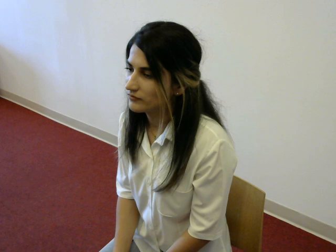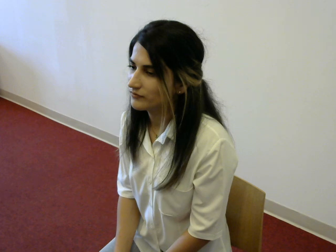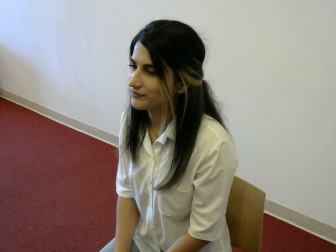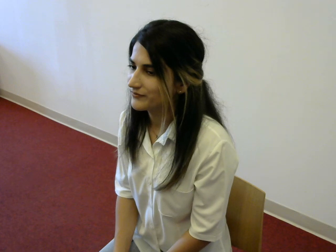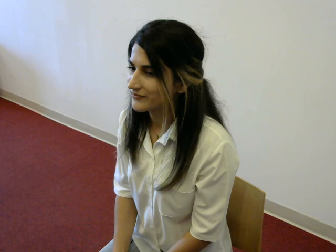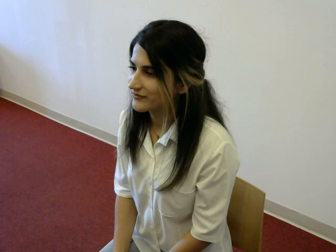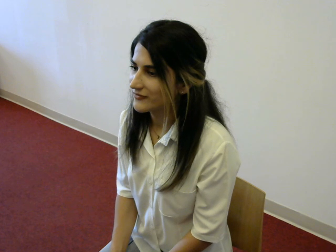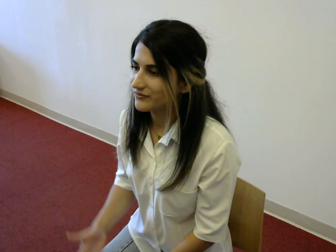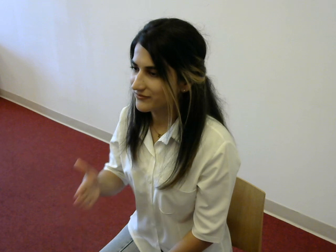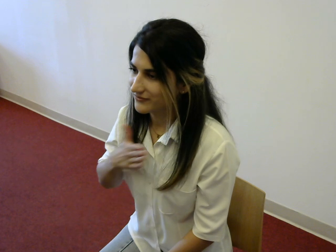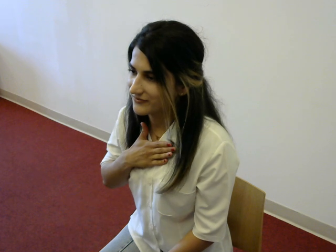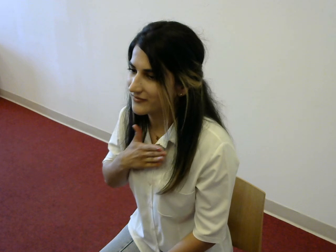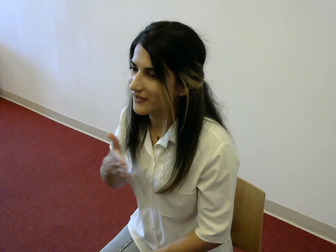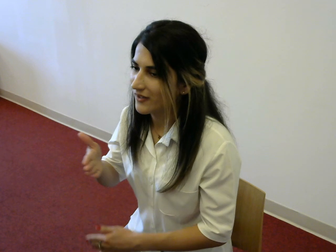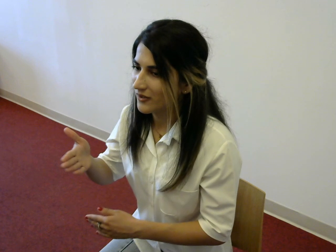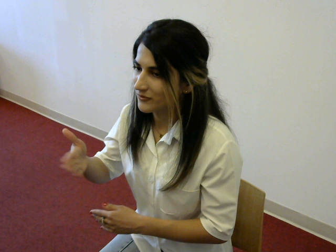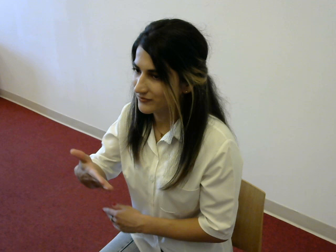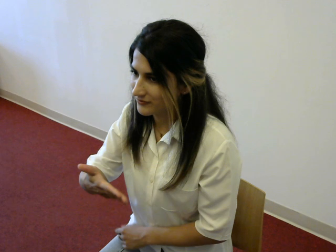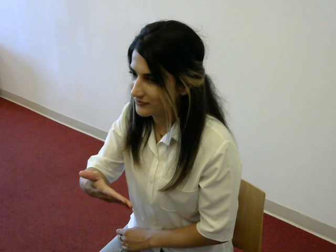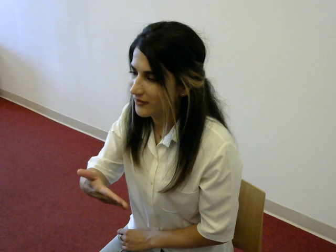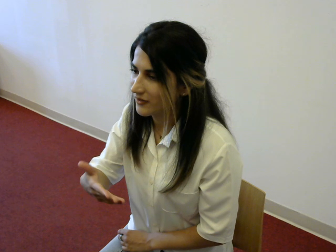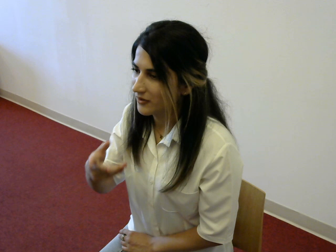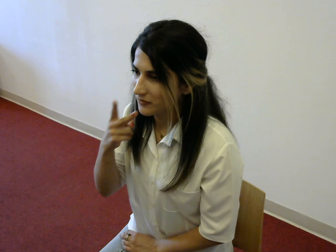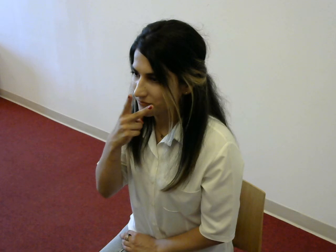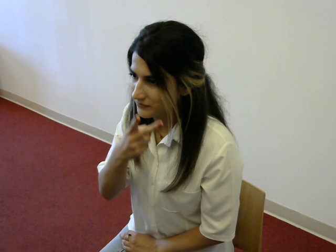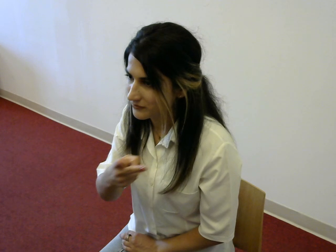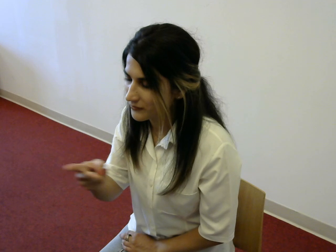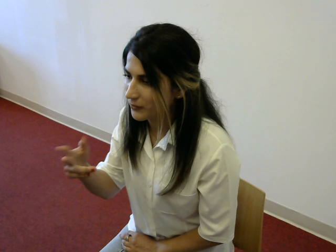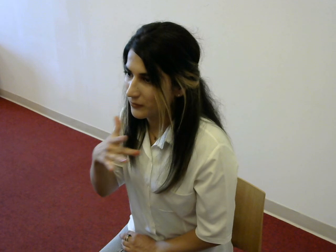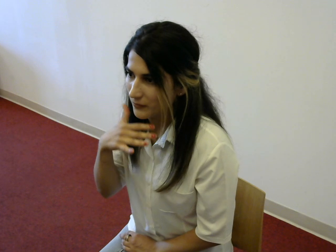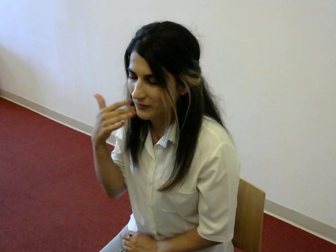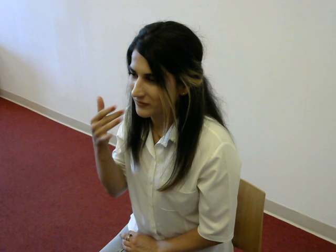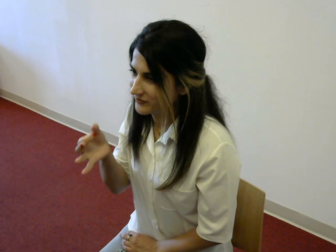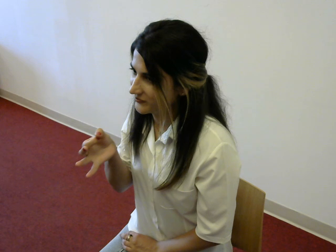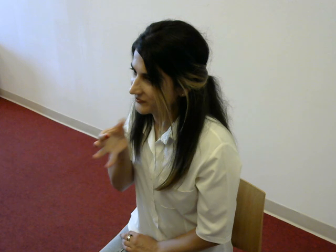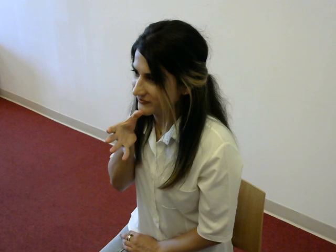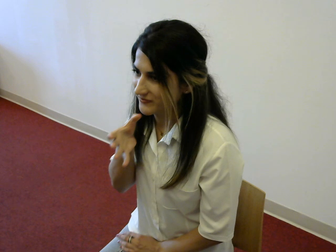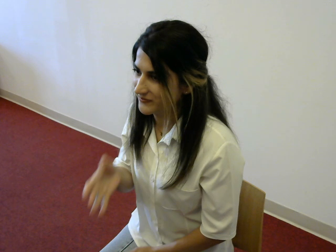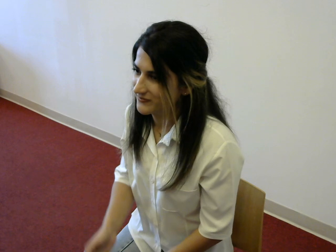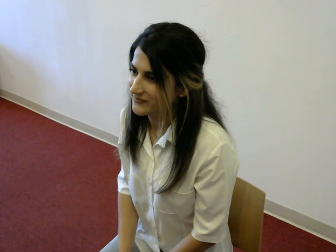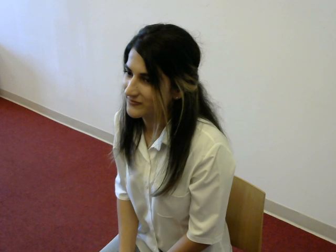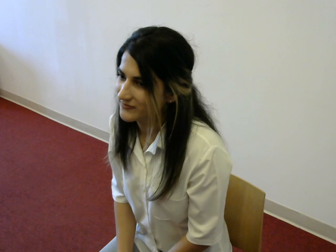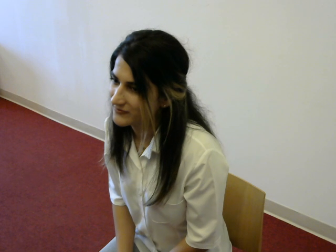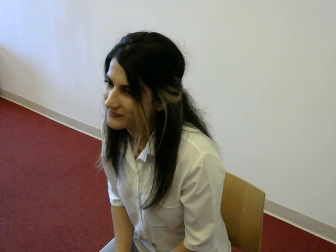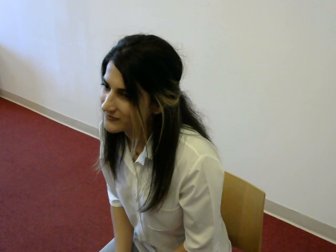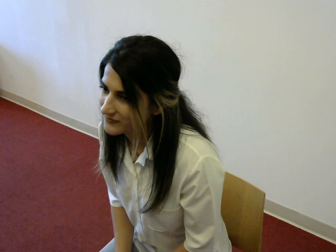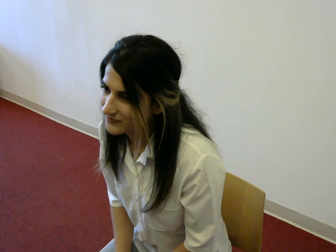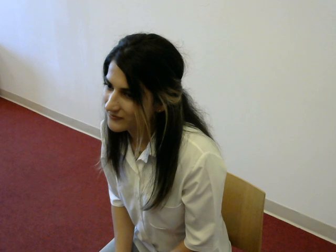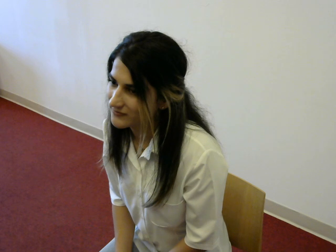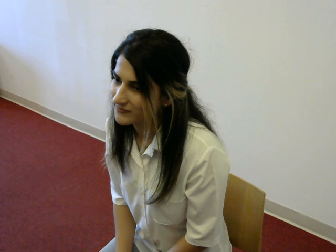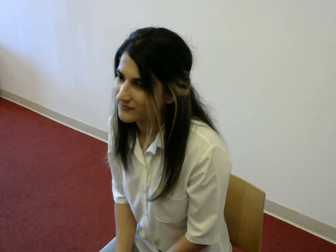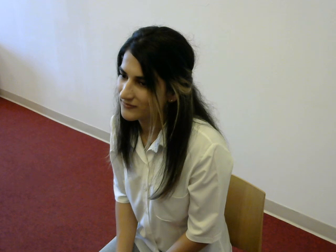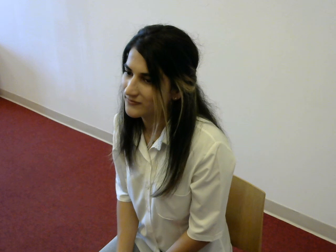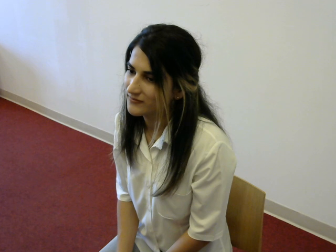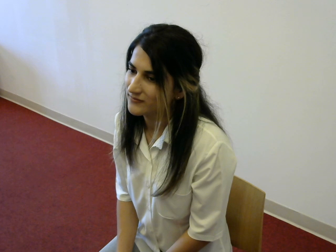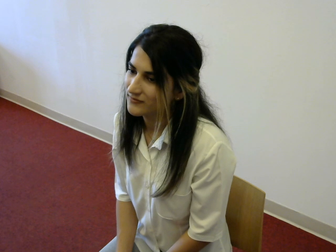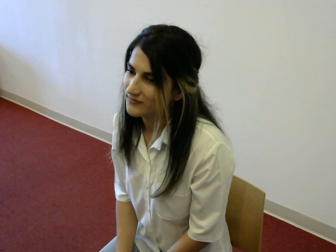Mənim balıqlara baxmaqdan çox xoşum gəlir